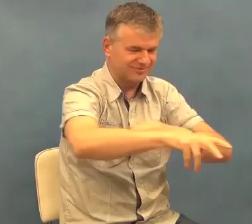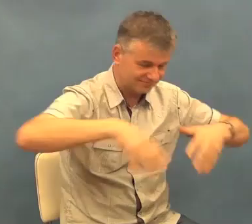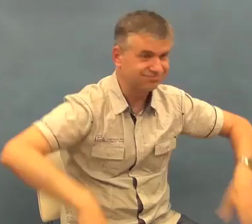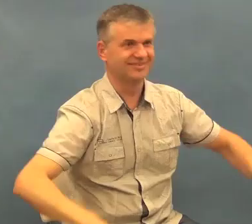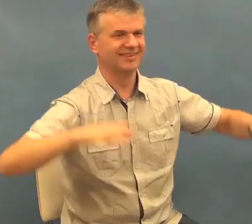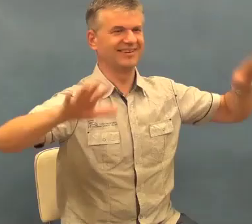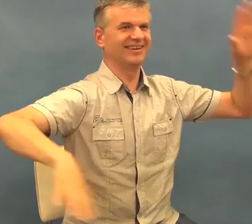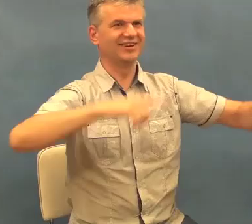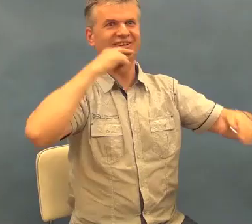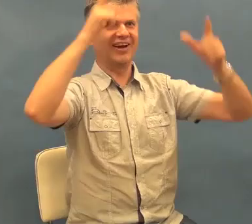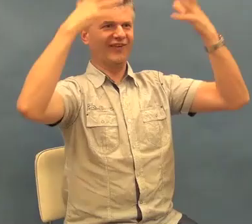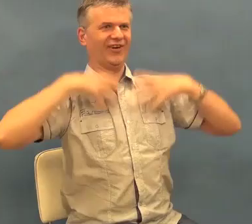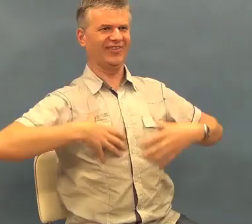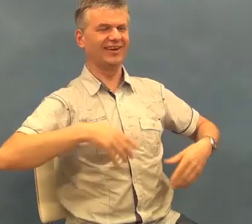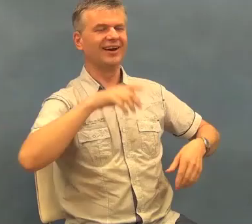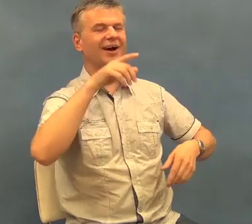Rusza łapami w czerwonym ubraniu.